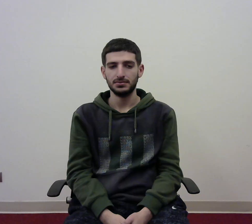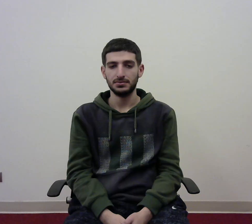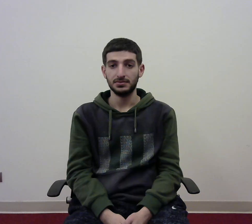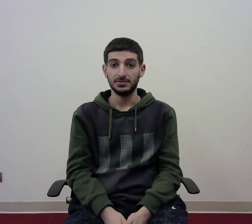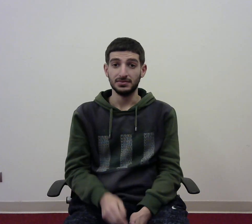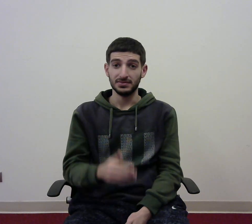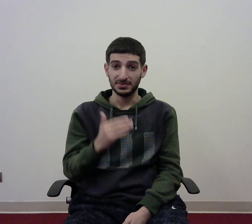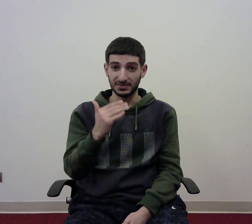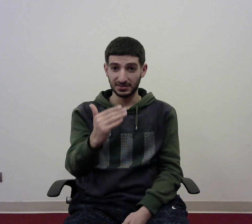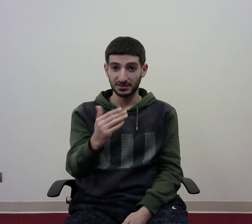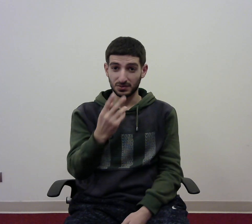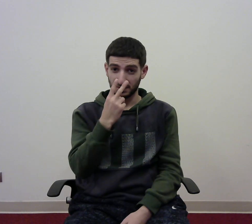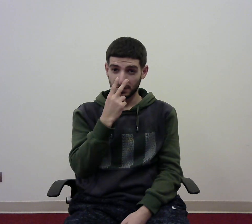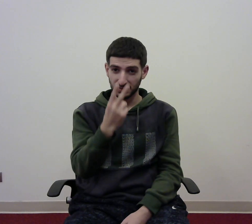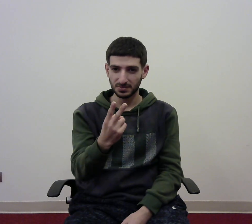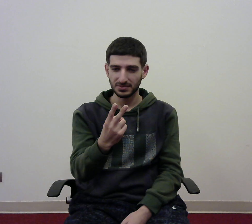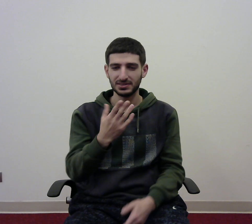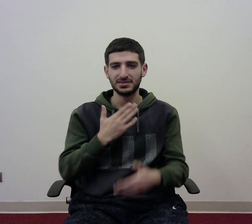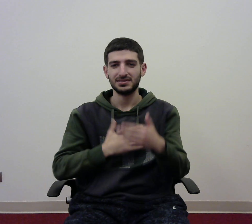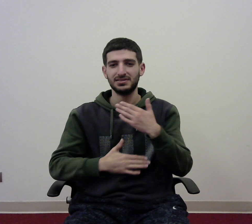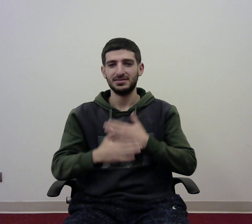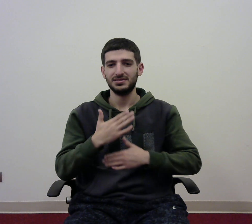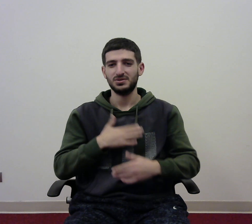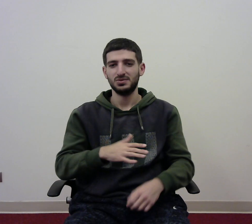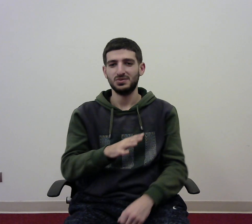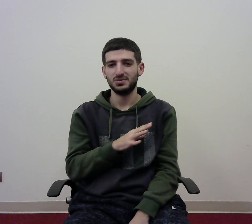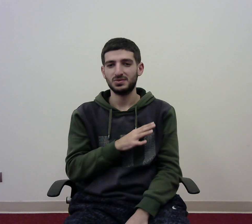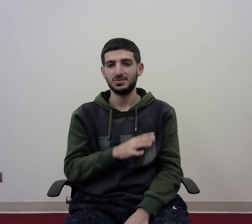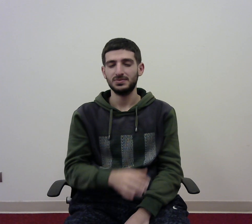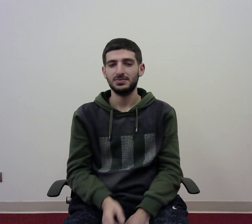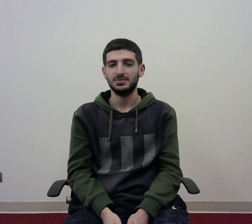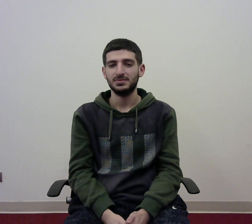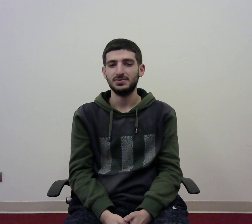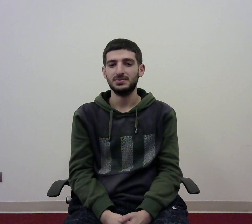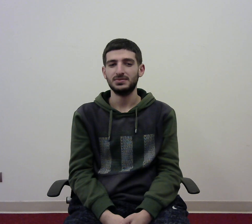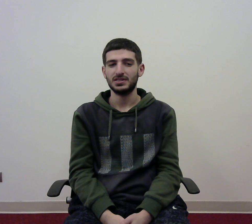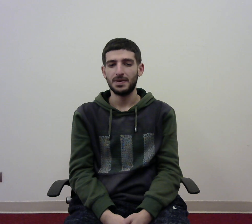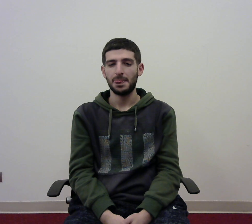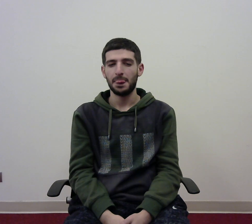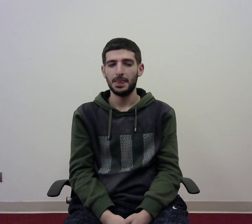Sizi görməyimə şad oldum